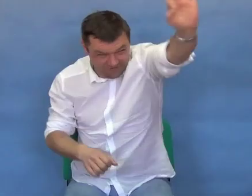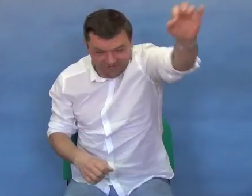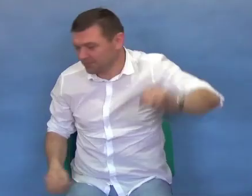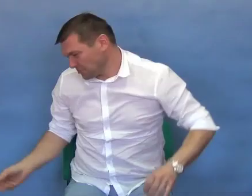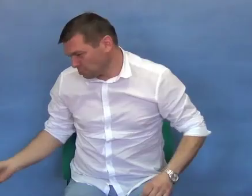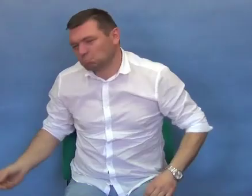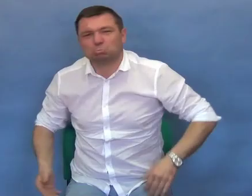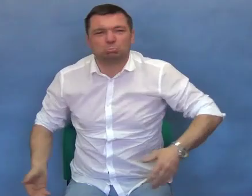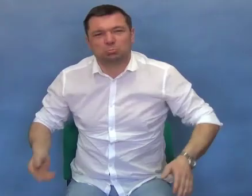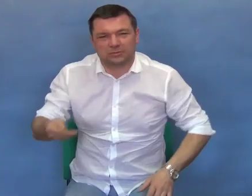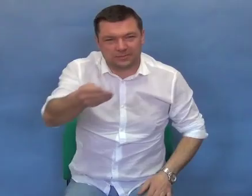Podbiegł do niego i oddał mu.